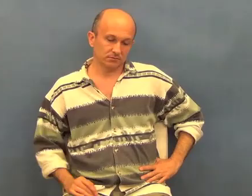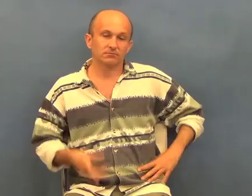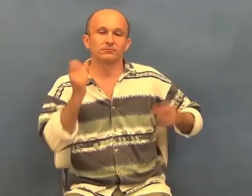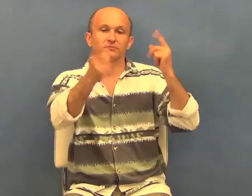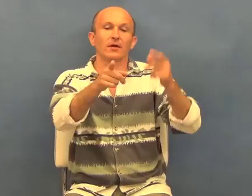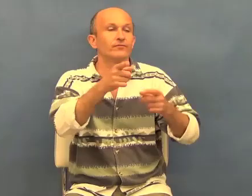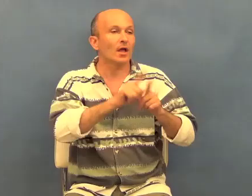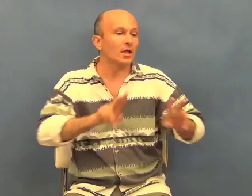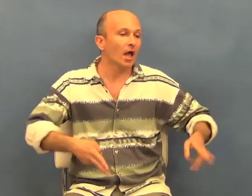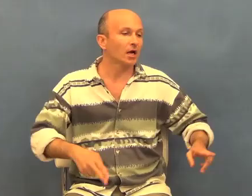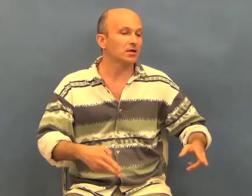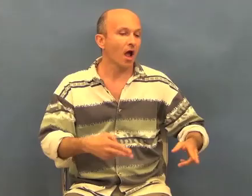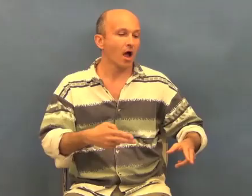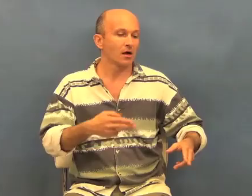Wyrzucić, na przykład podczas grilla.